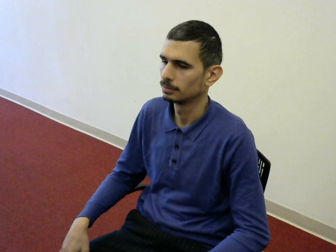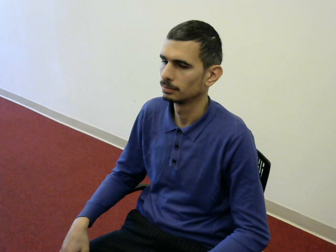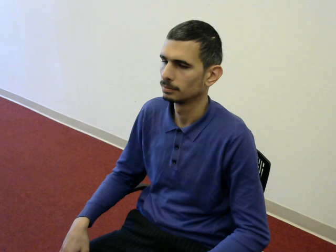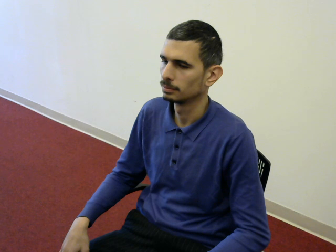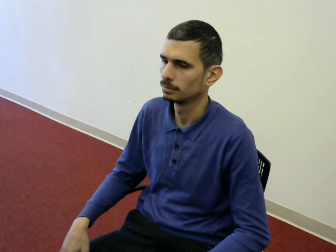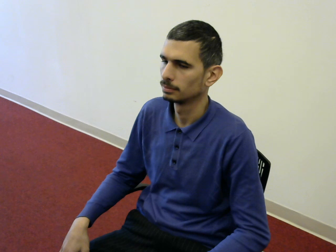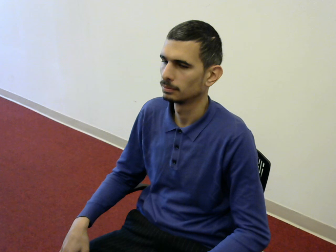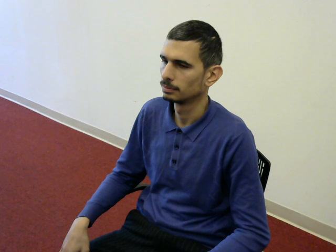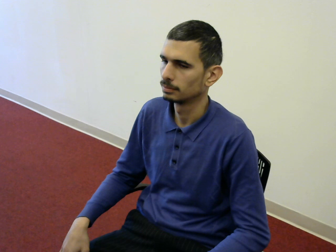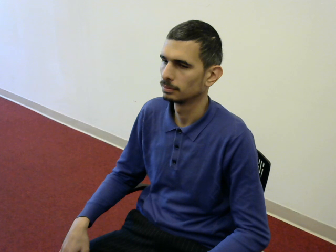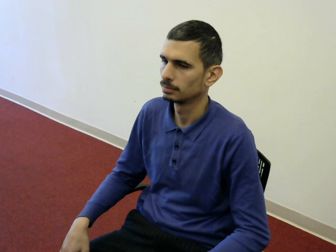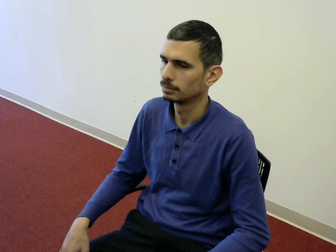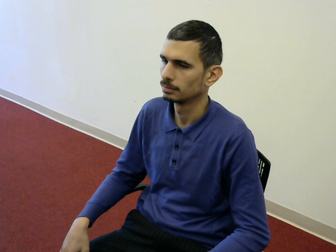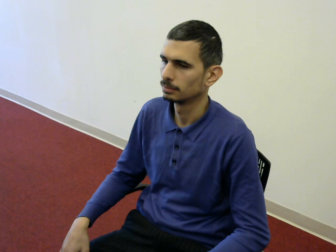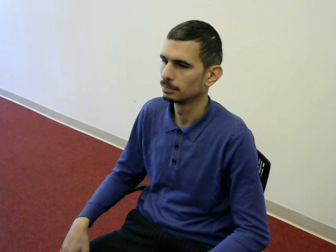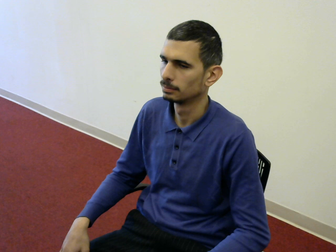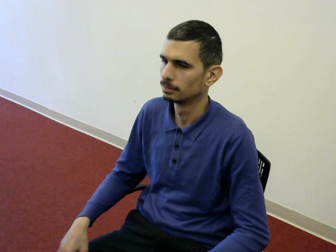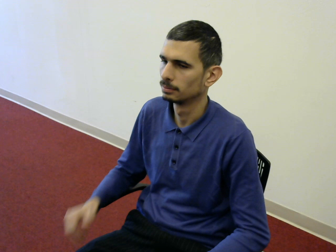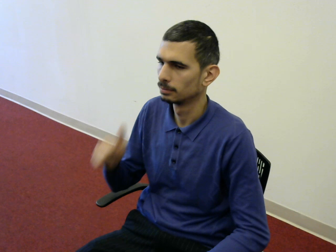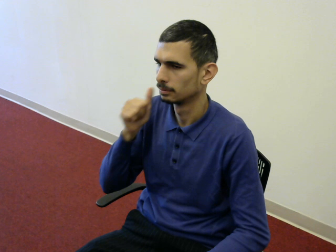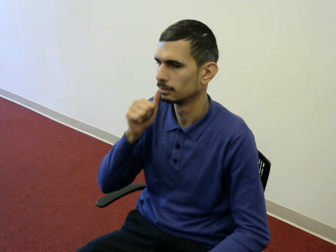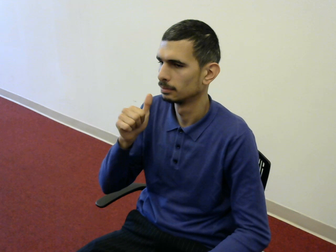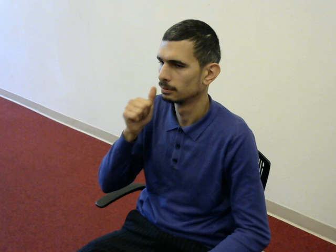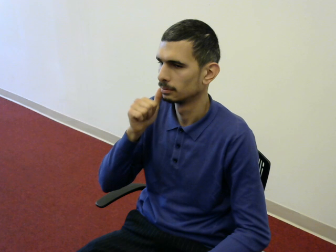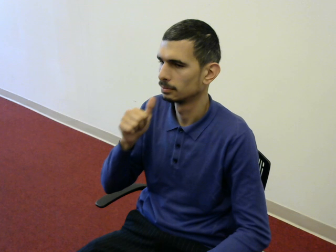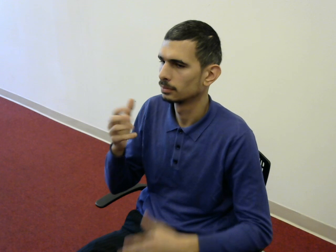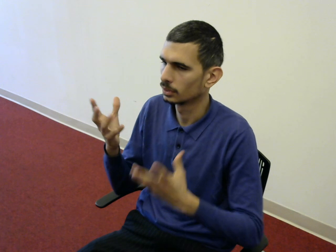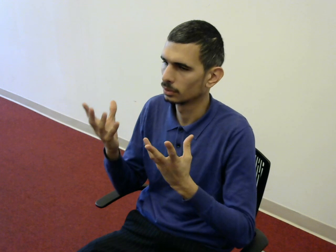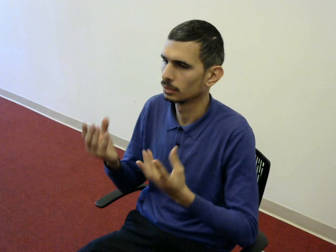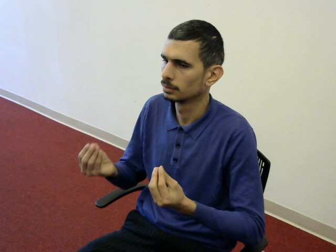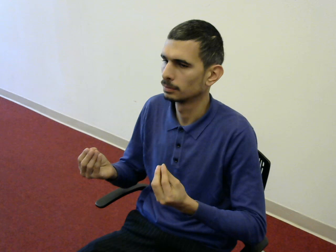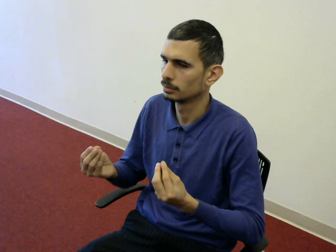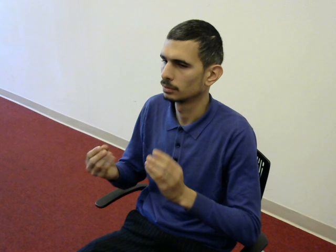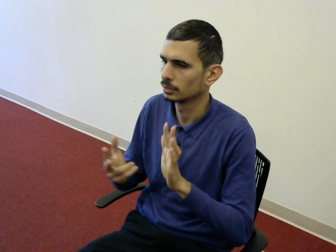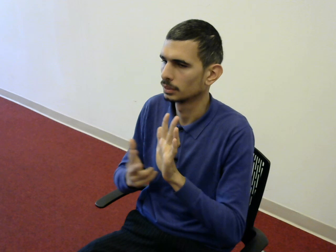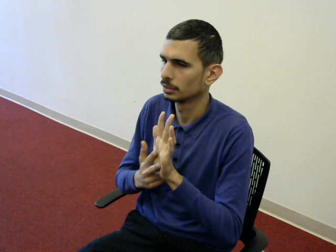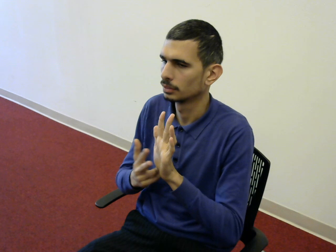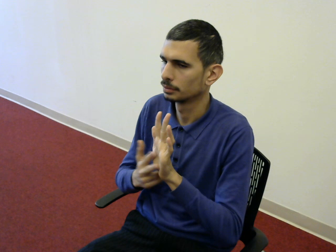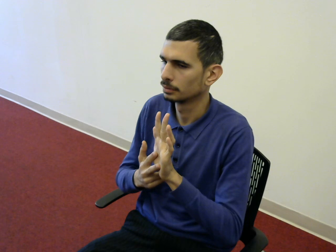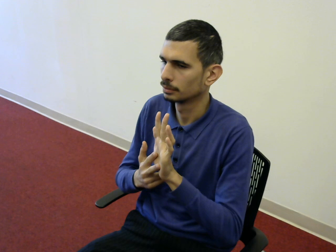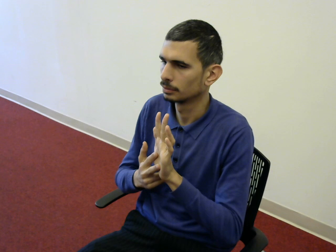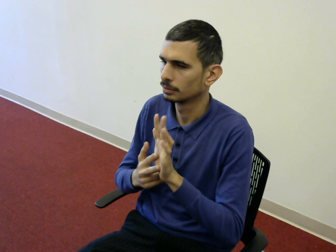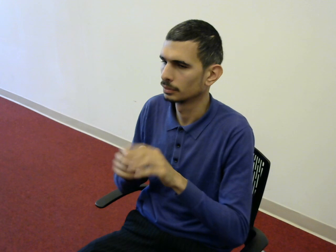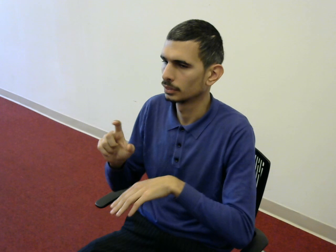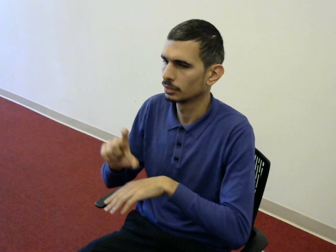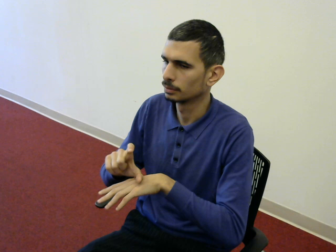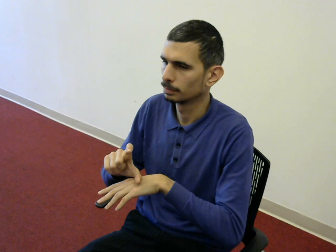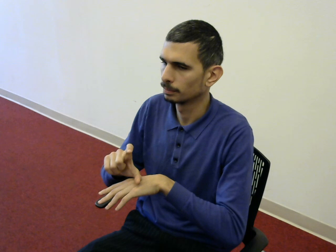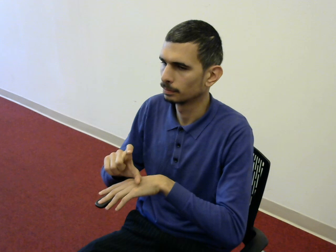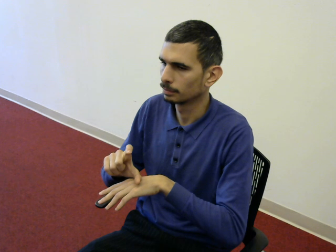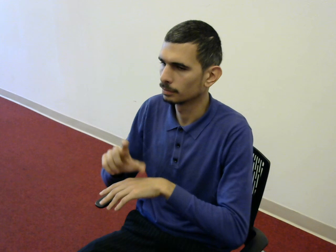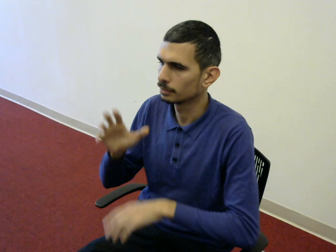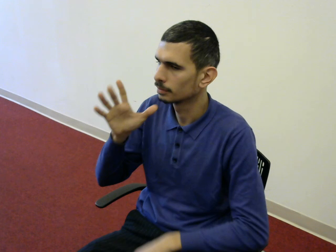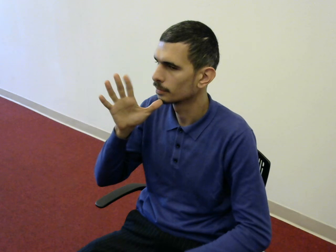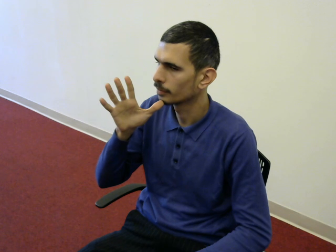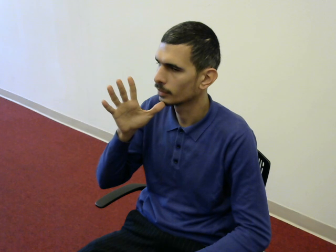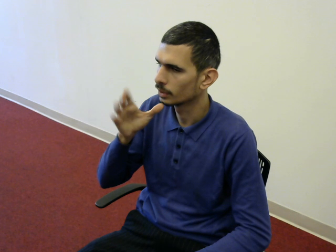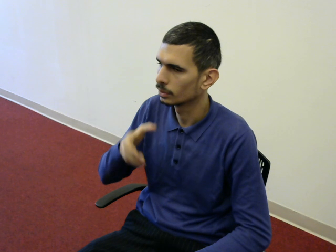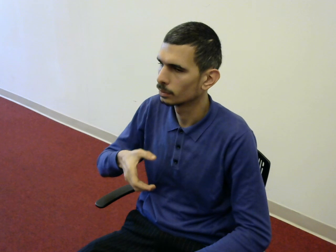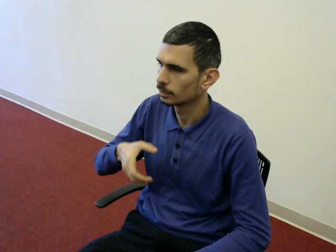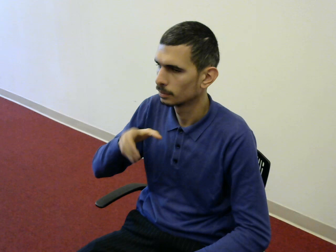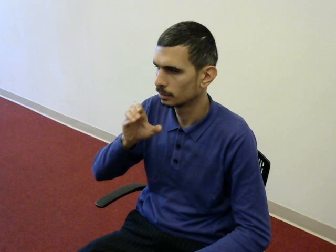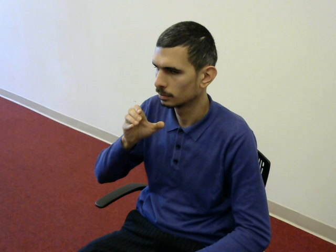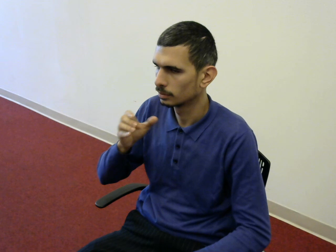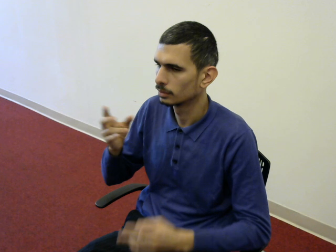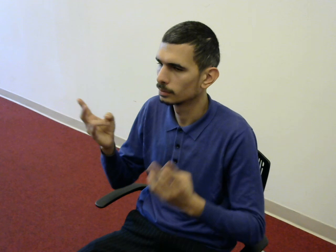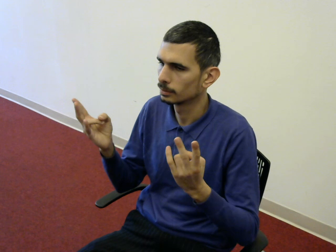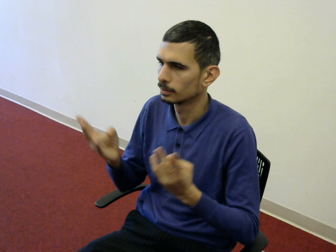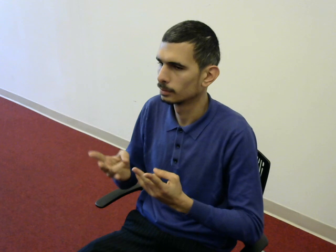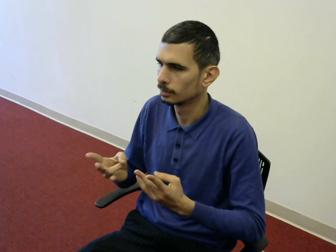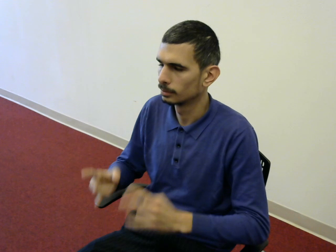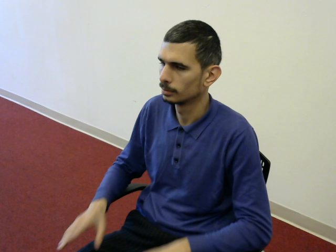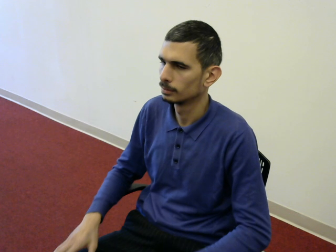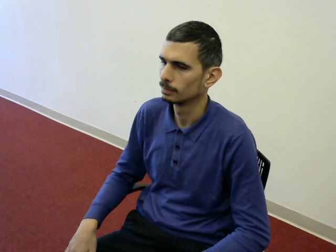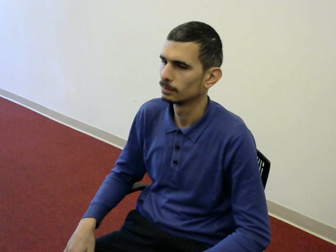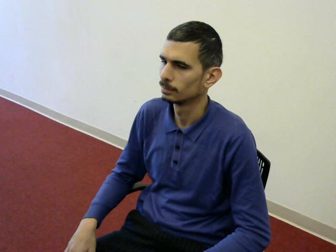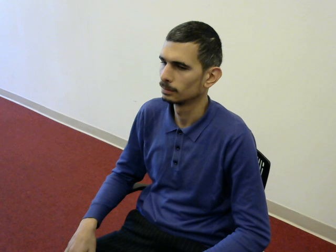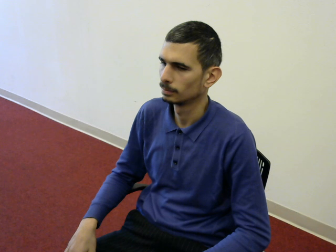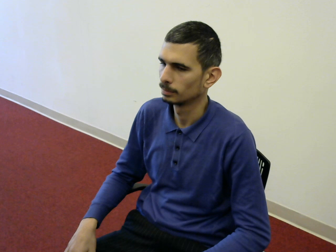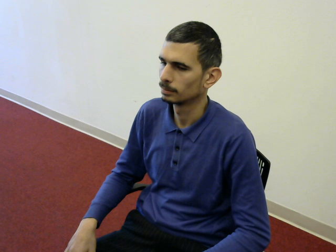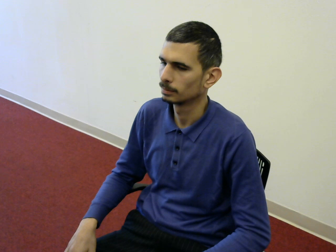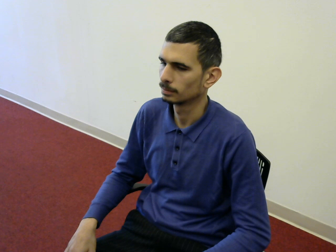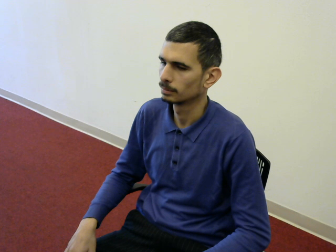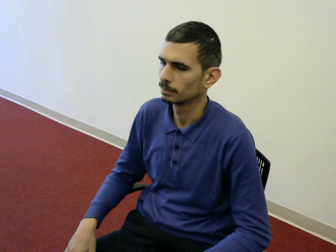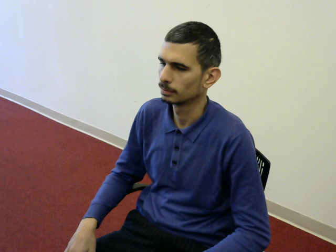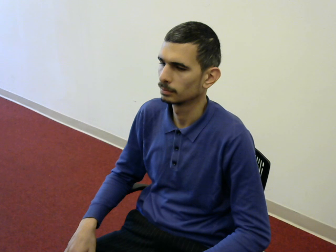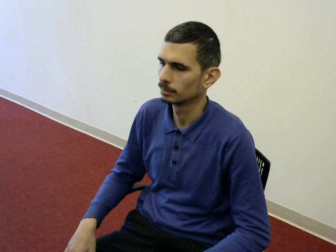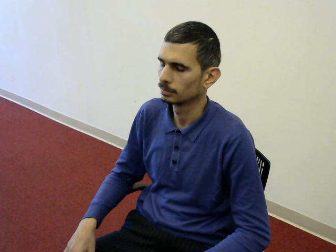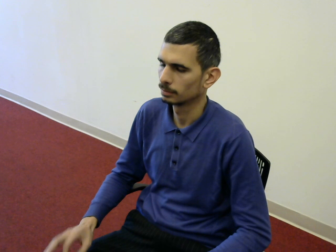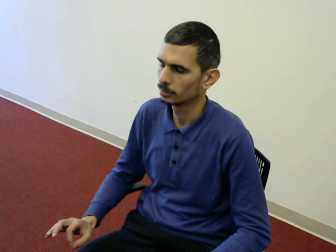Hər gün 8 stəkan su içmək lazımdır